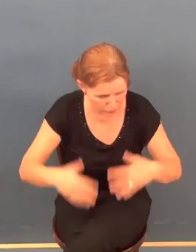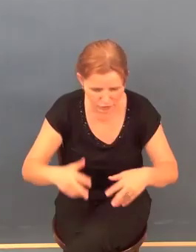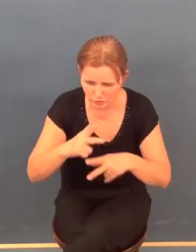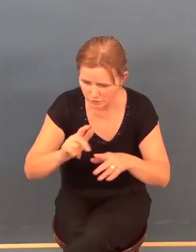Nic.